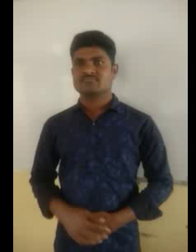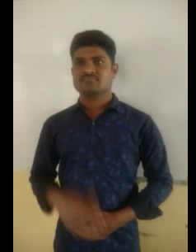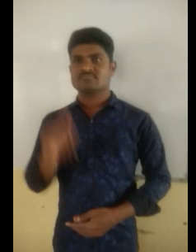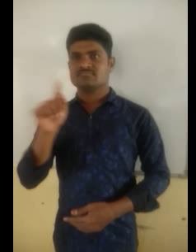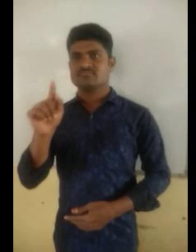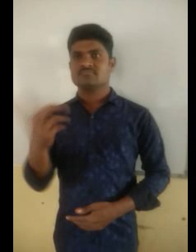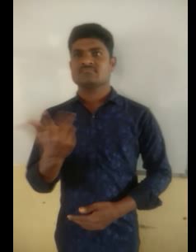what you want